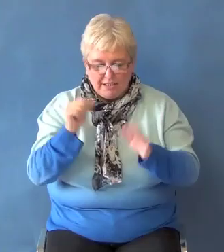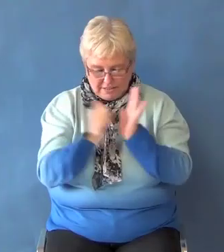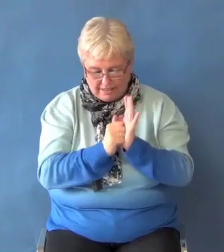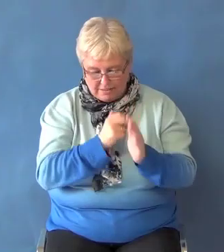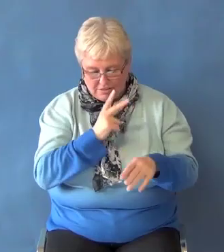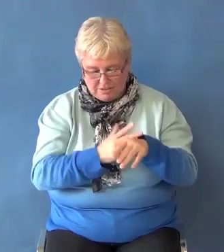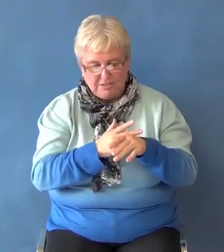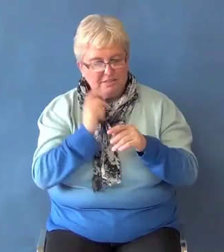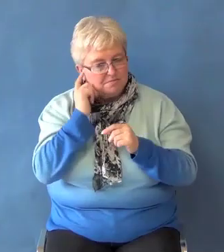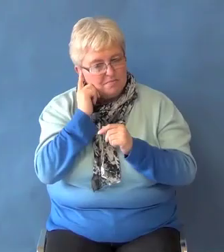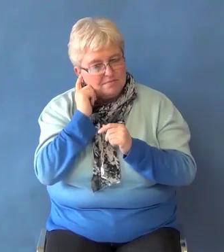O godzinie szesnastej trzydzieści.